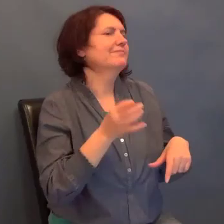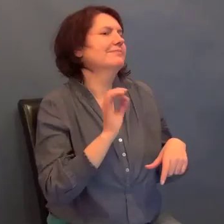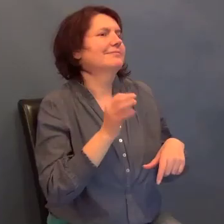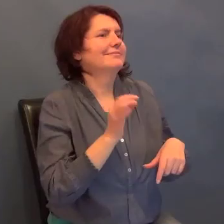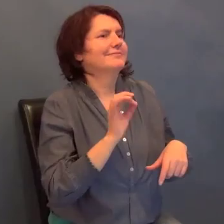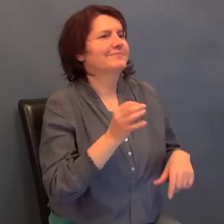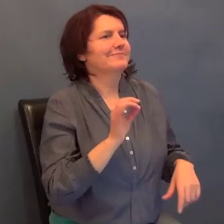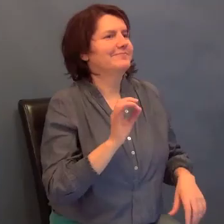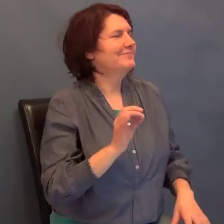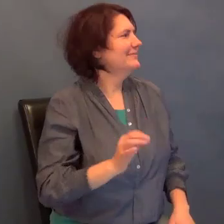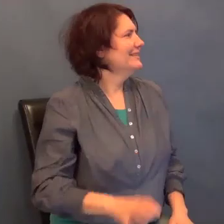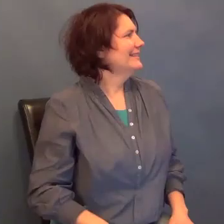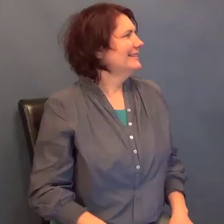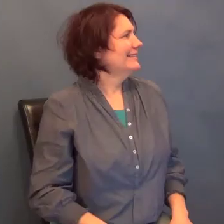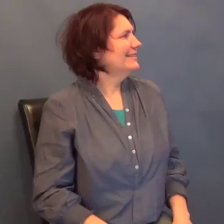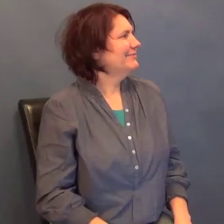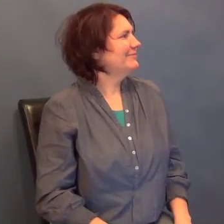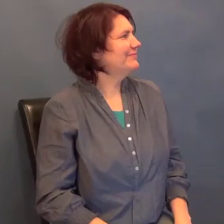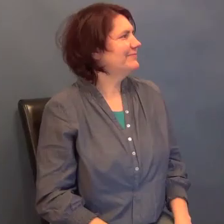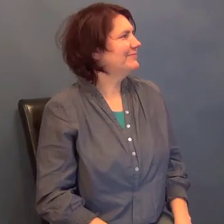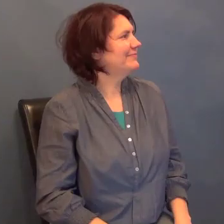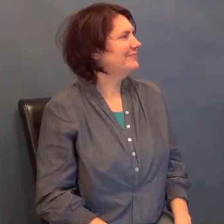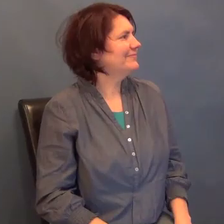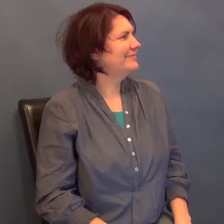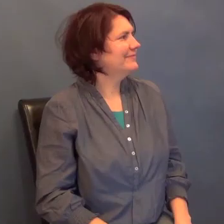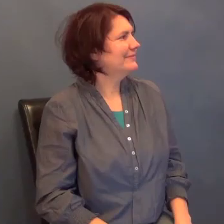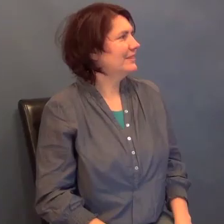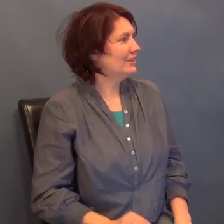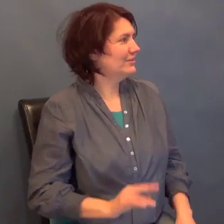Dobrze, dobrze.